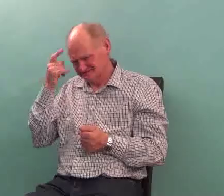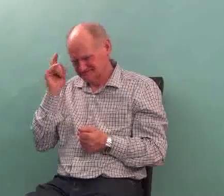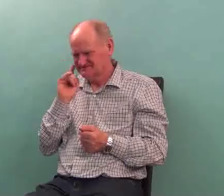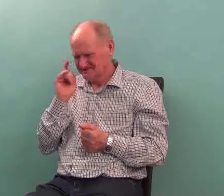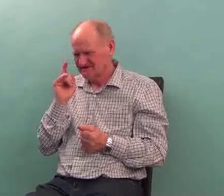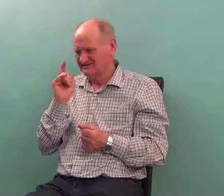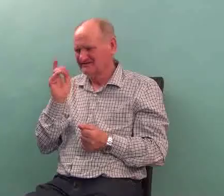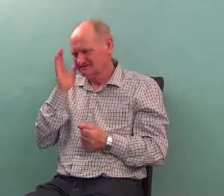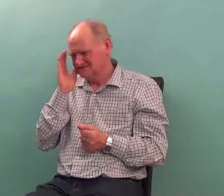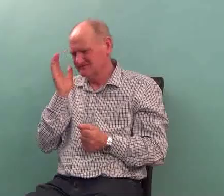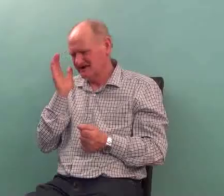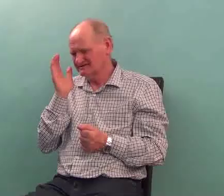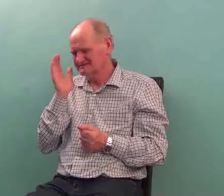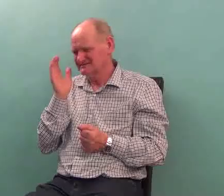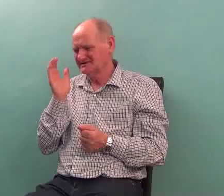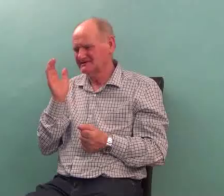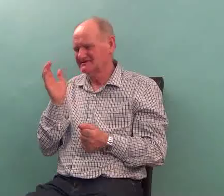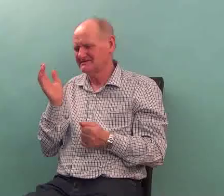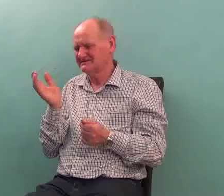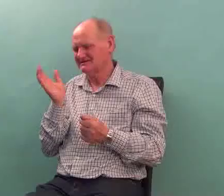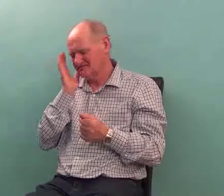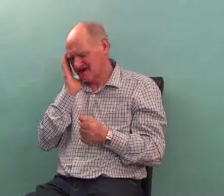Myszka Miki śpi.